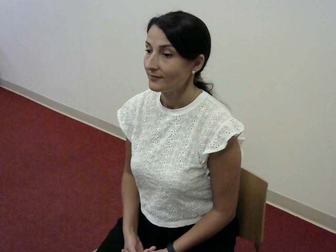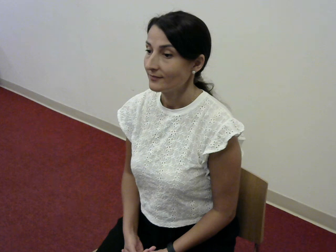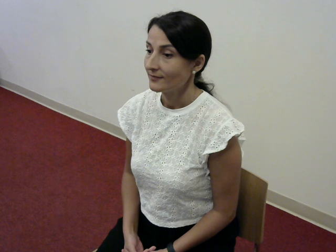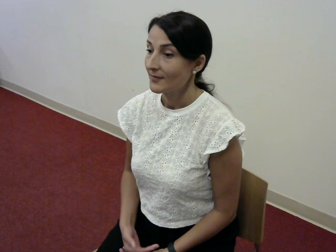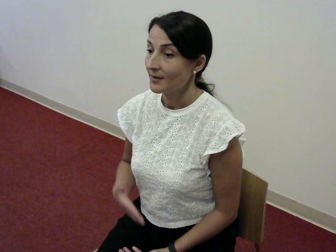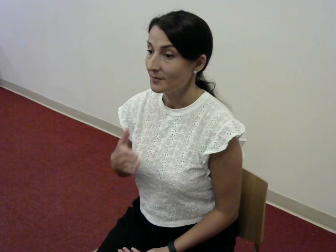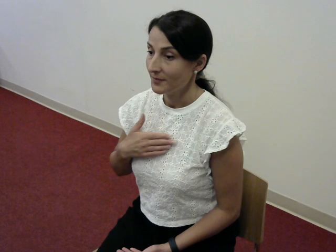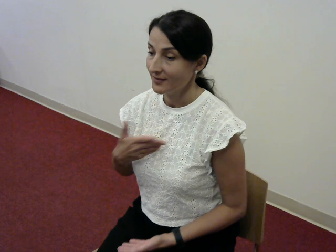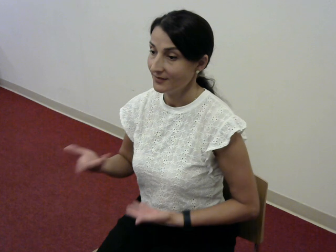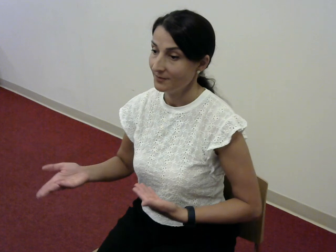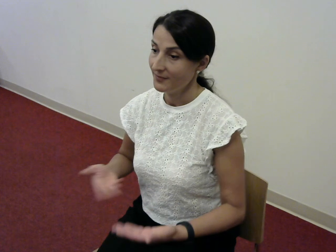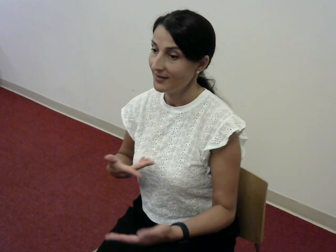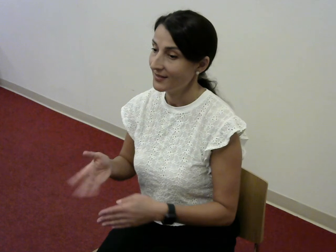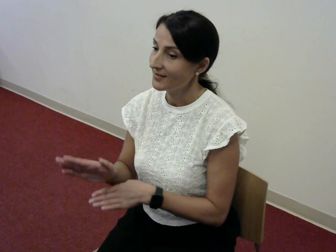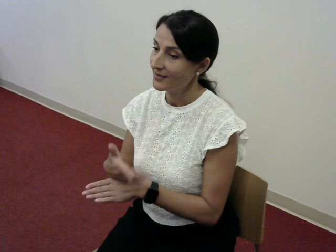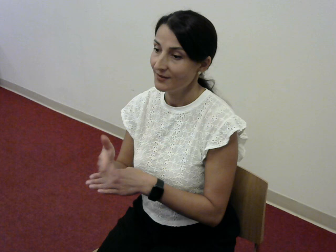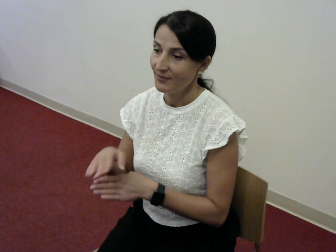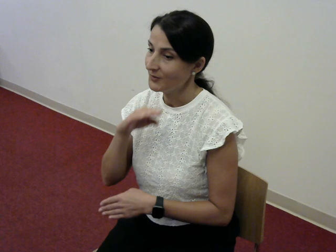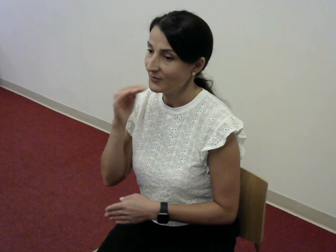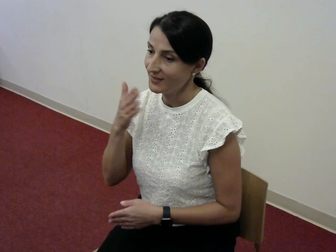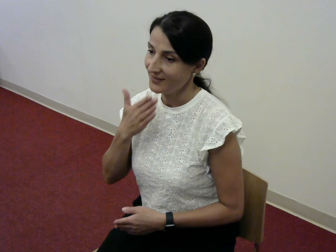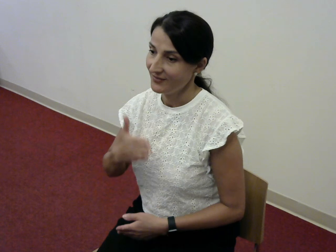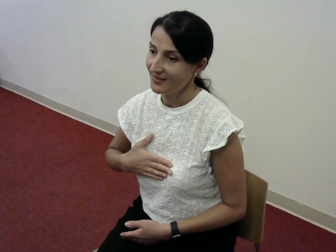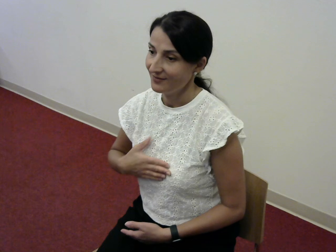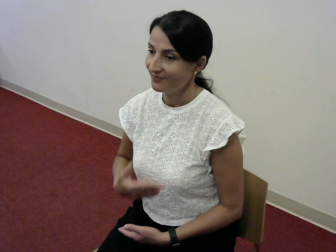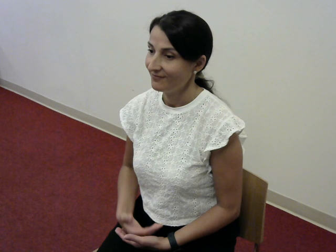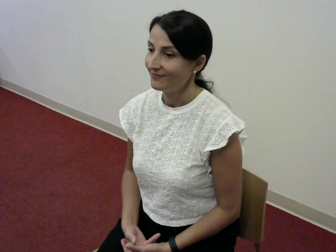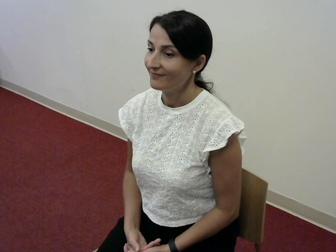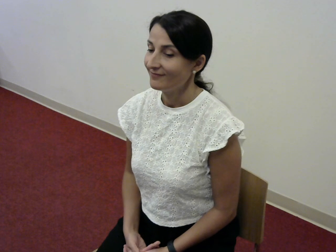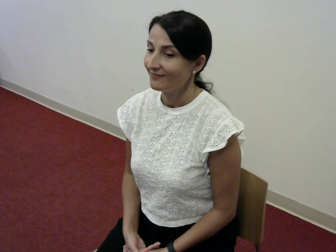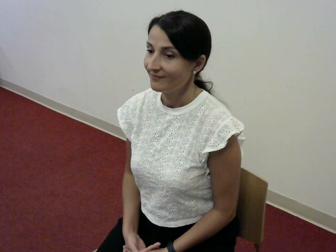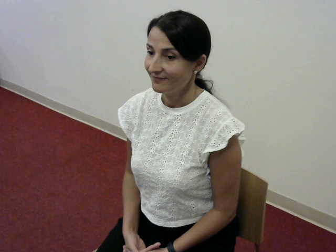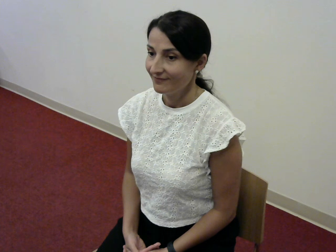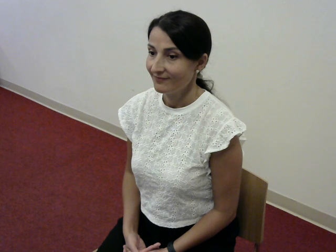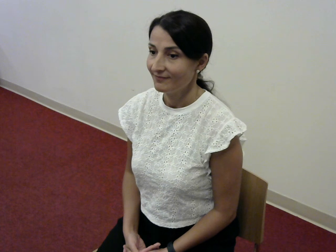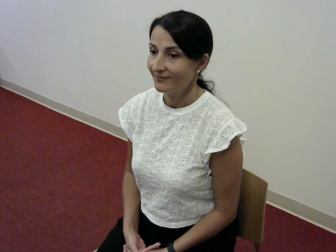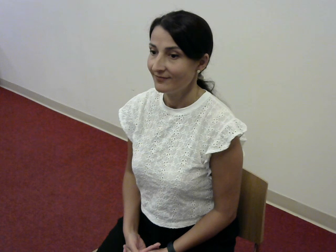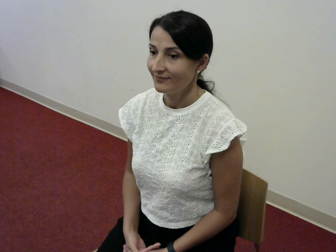Mən piyada gəzməyi çox sevirəm